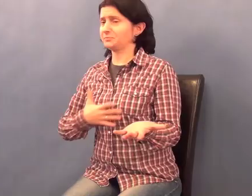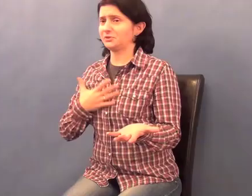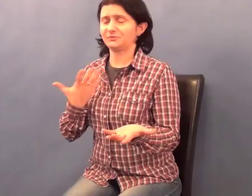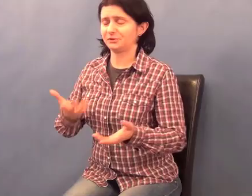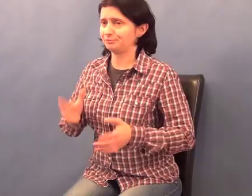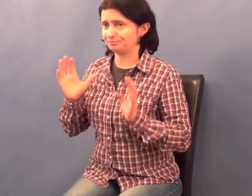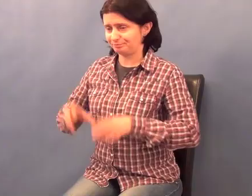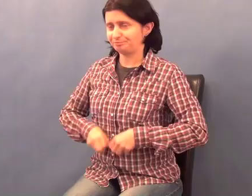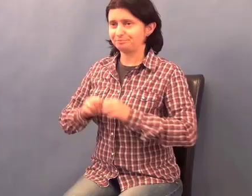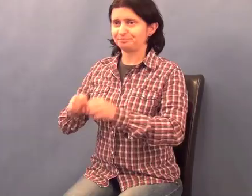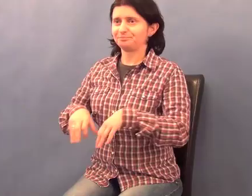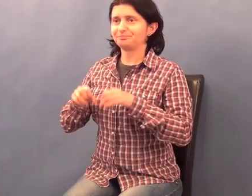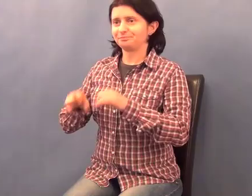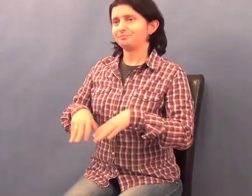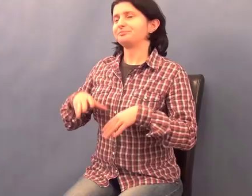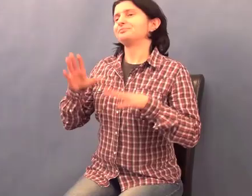Dobra, przerzucał gruszki.